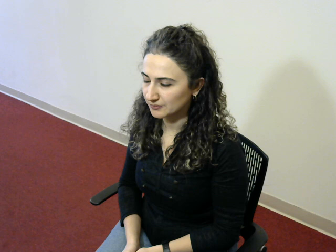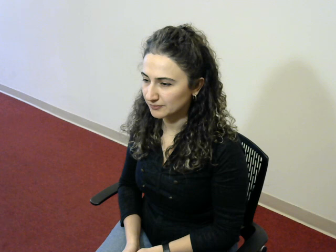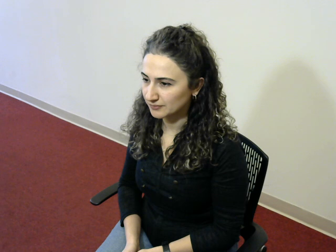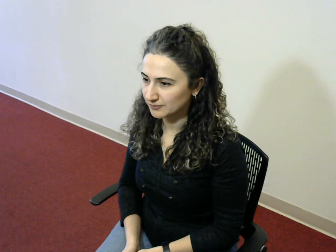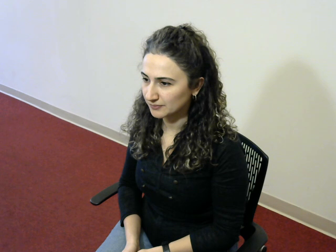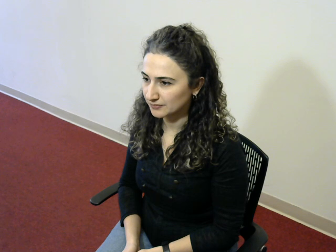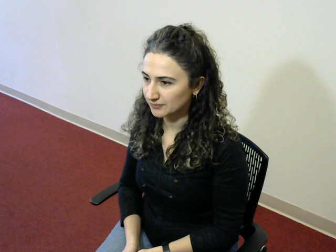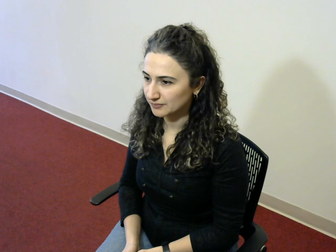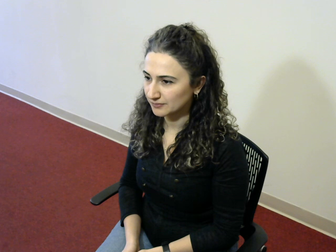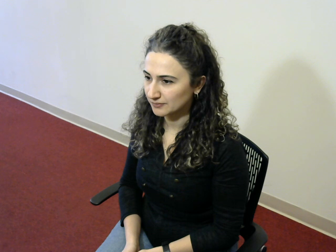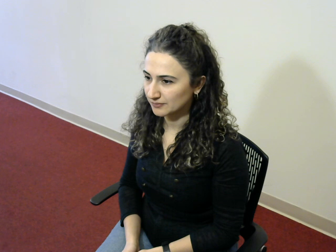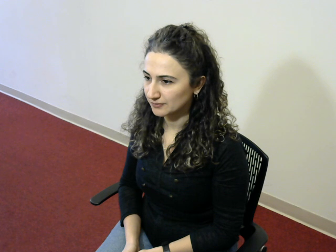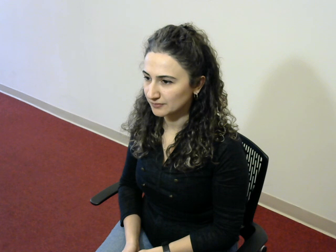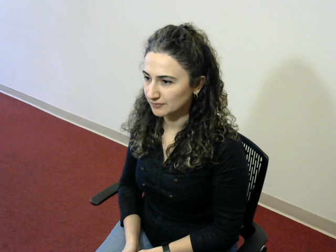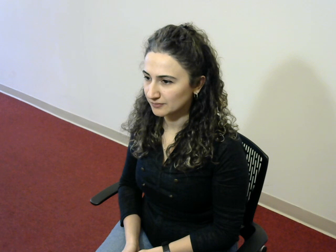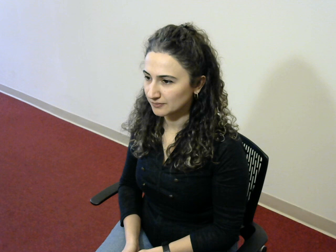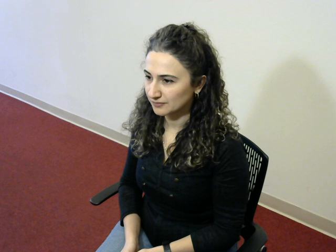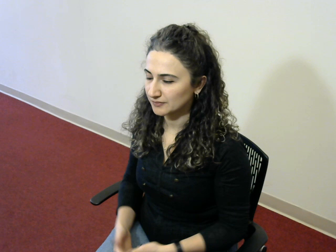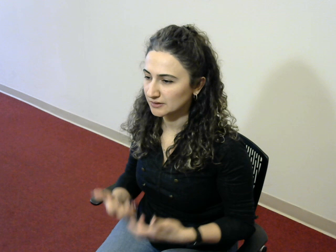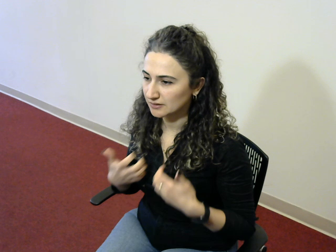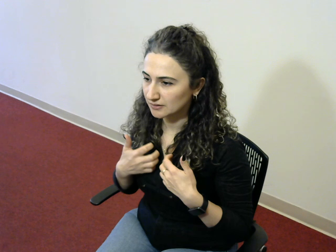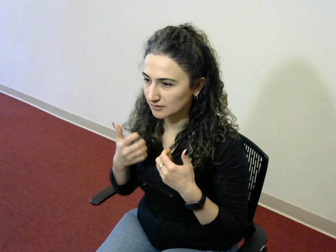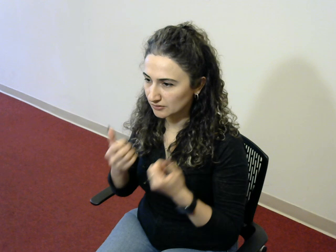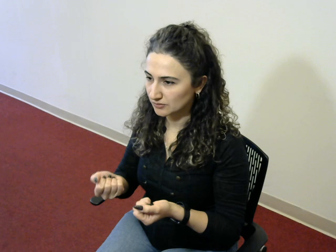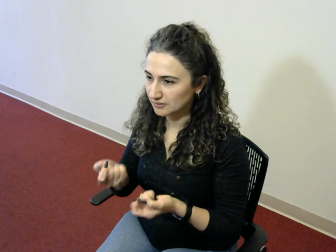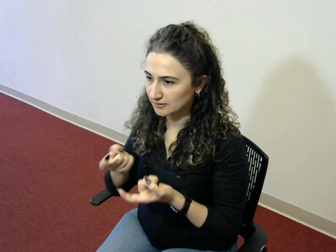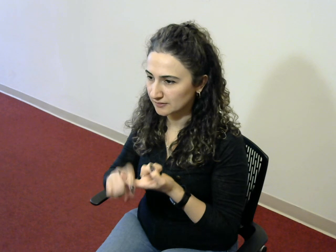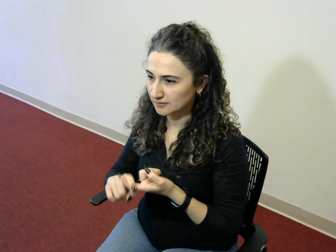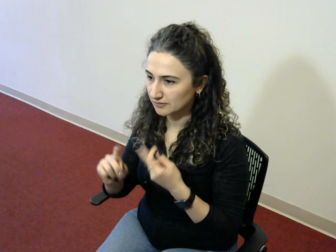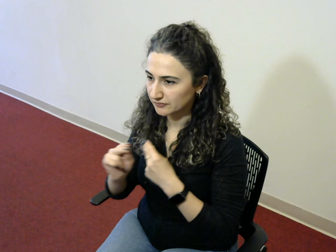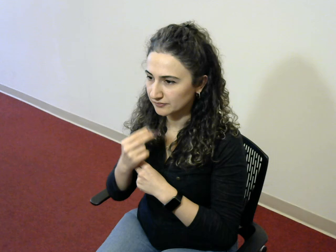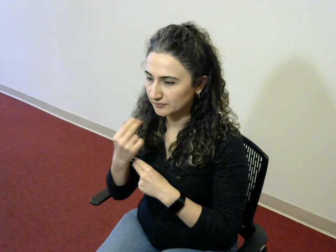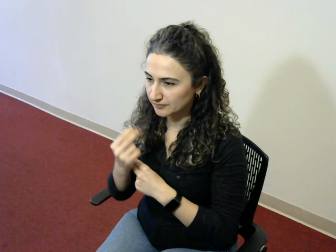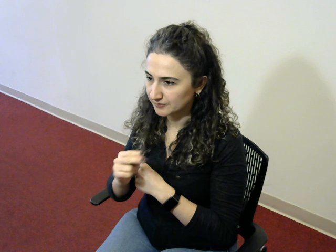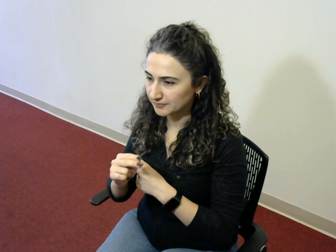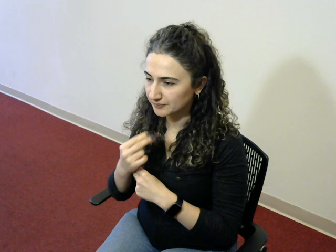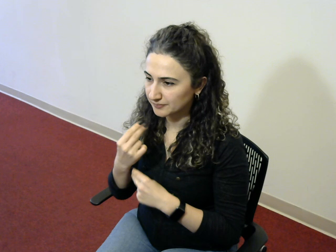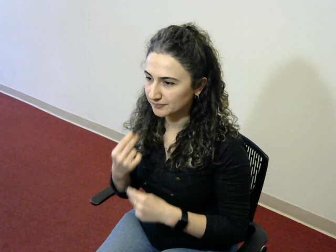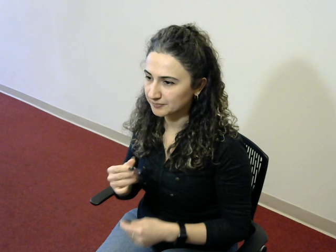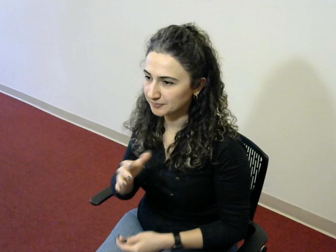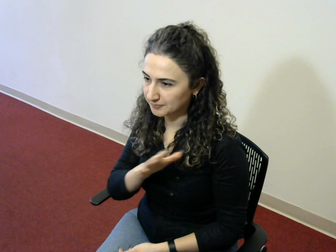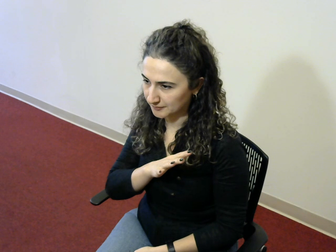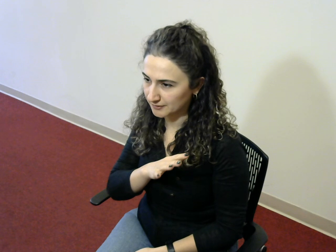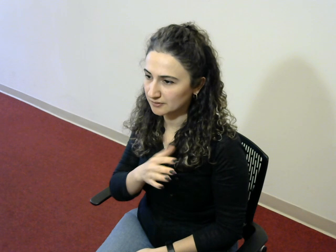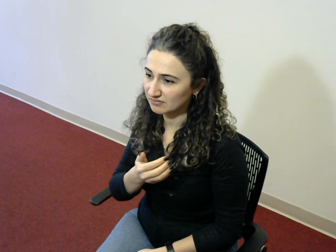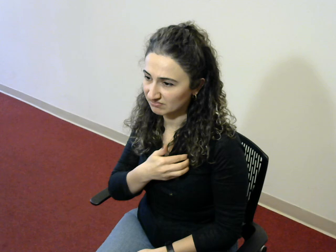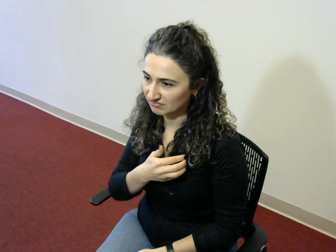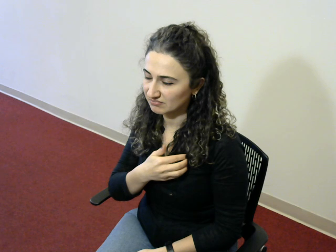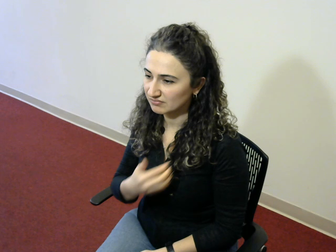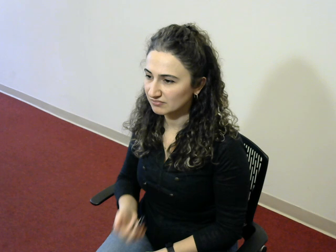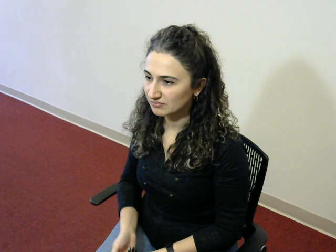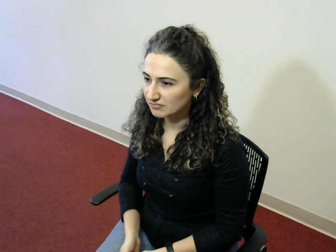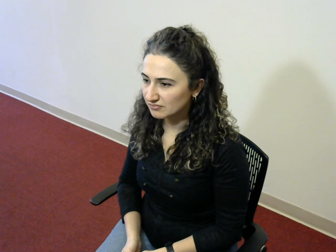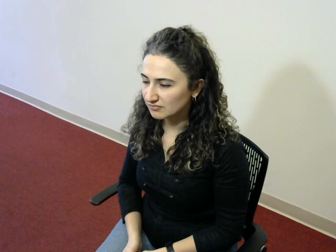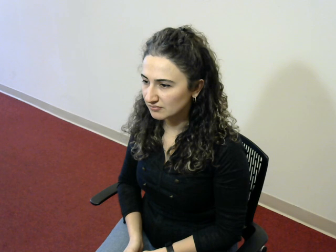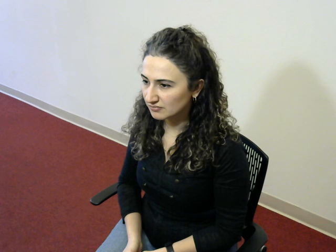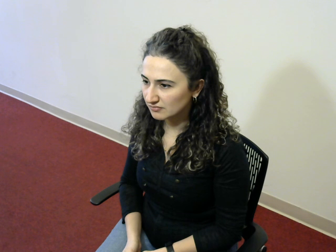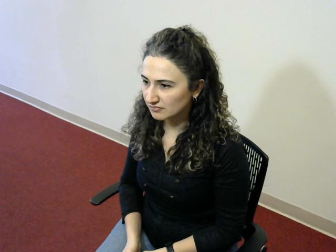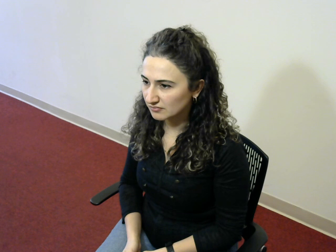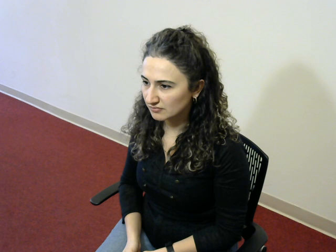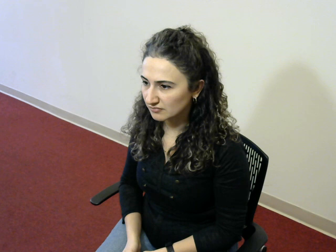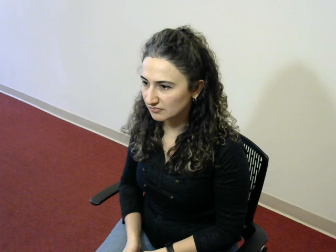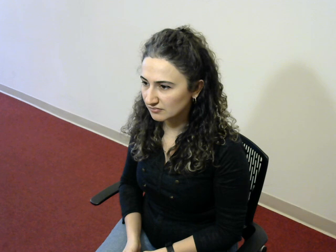Sağlamlığımla bağlı müalicə olmaq istəyirəm